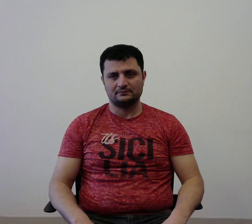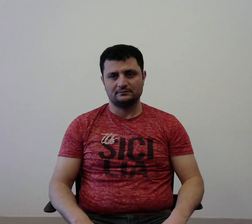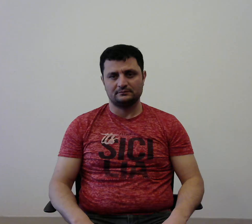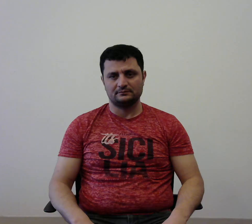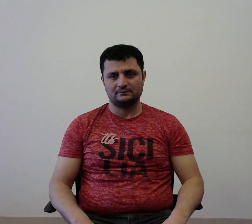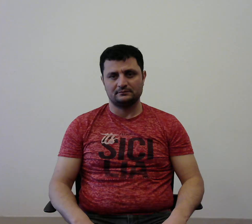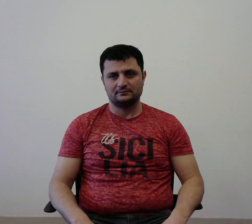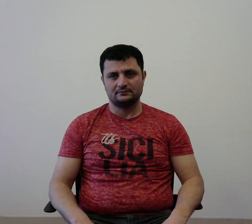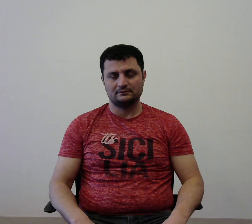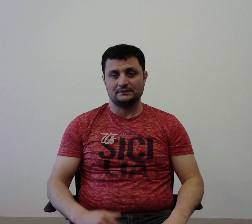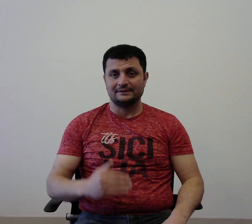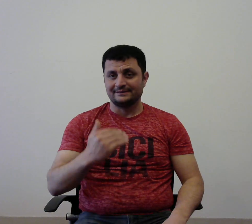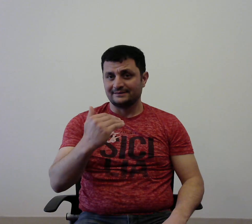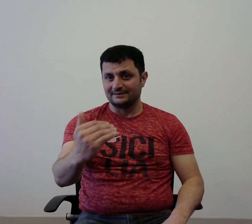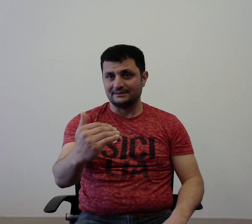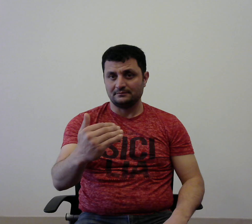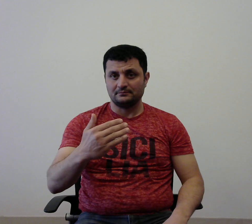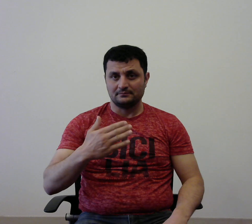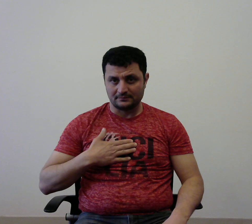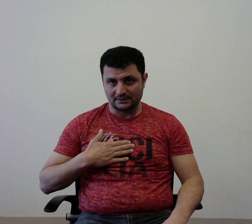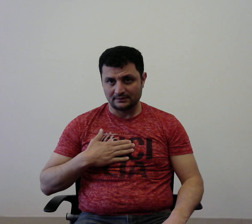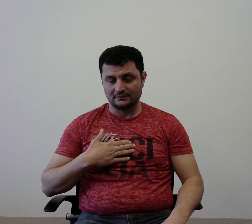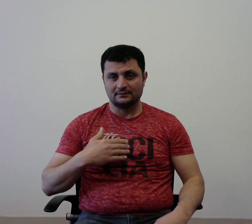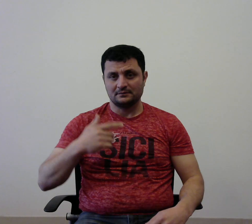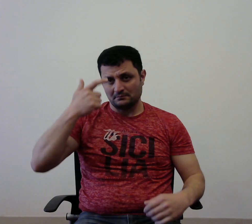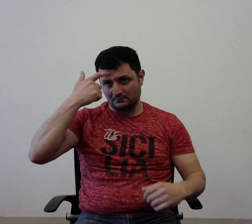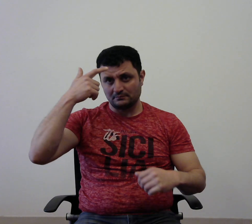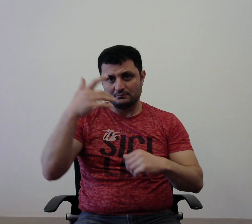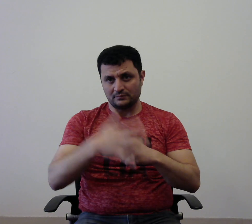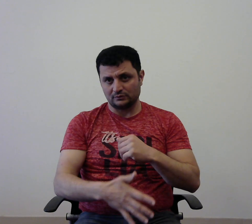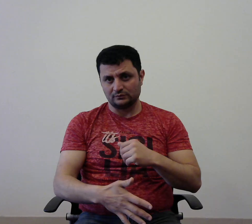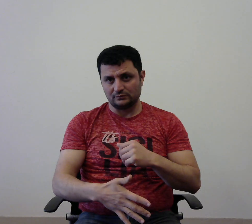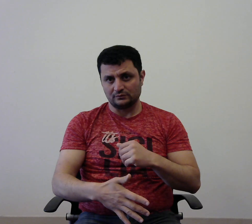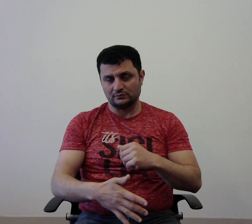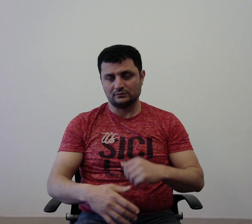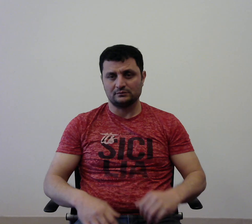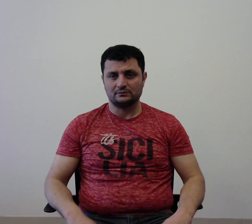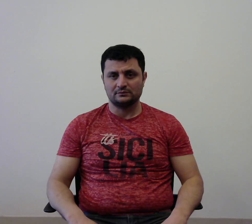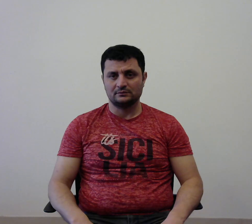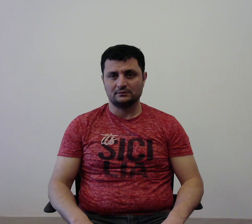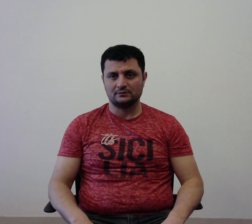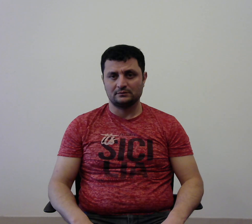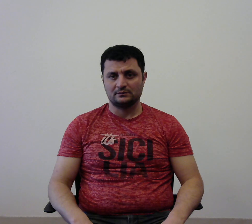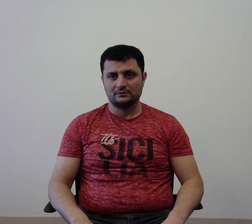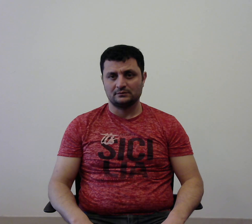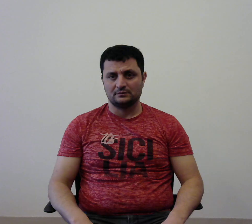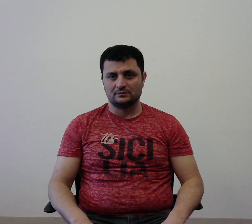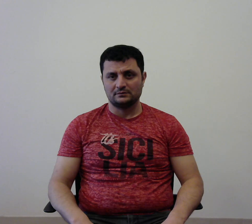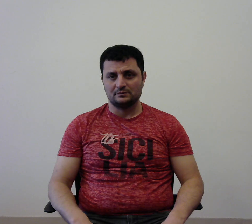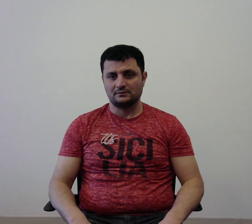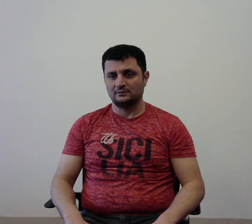Siz məni başa düşürsüz?